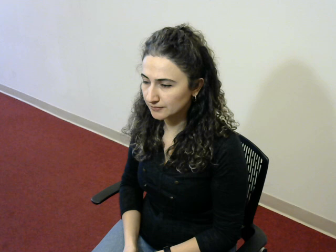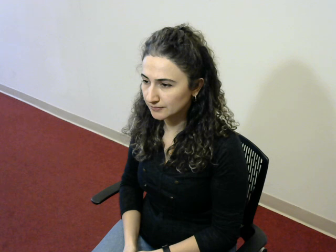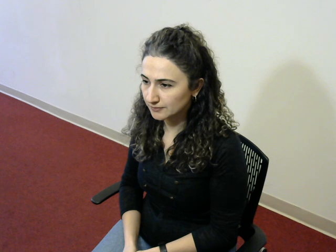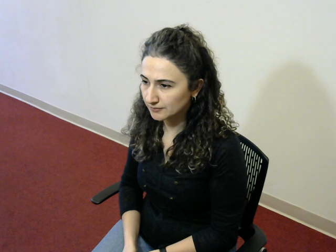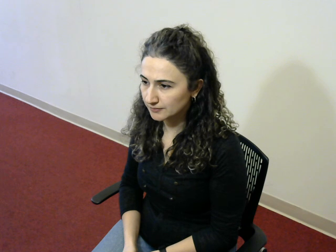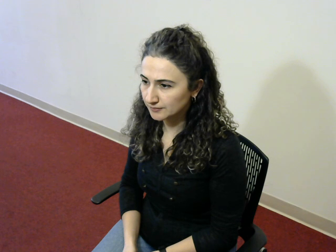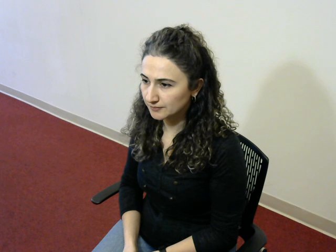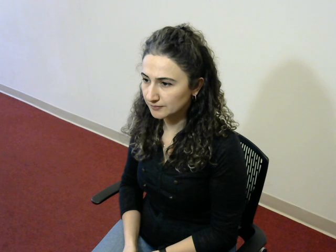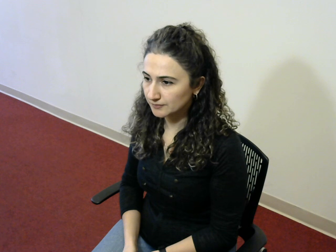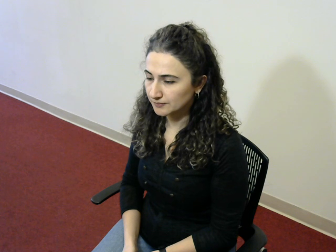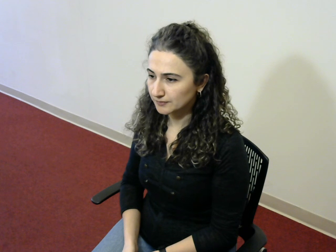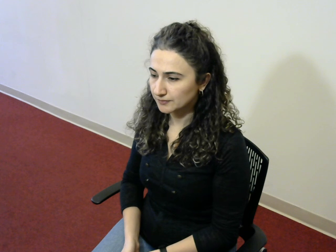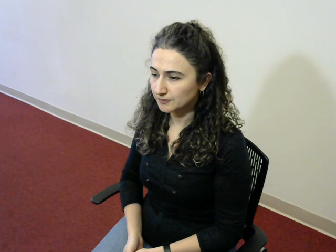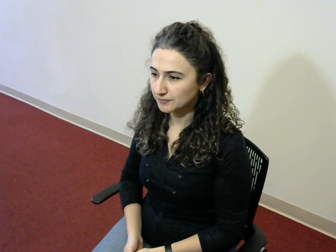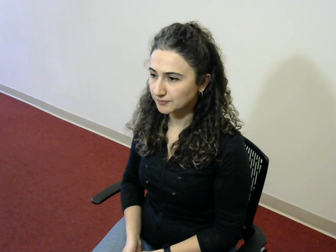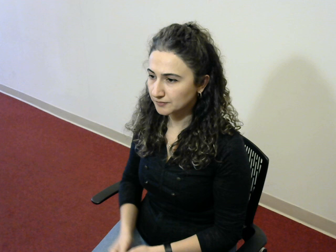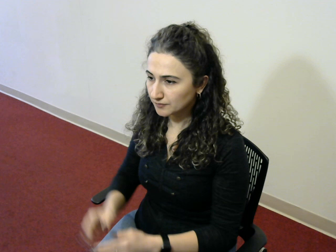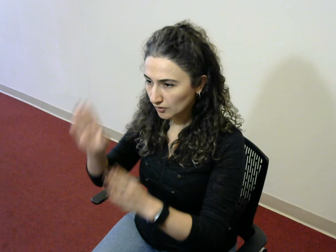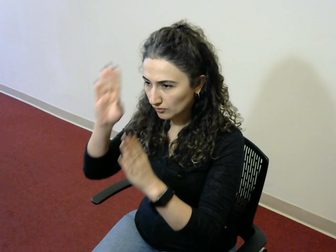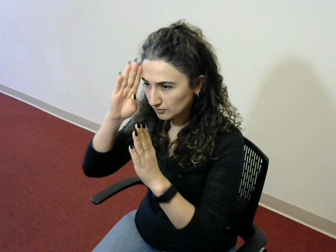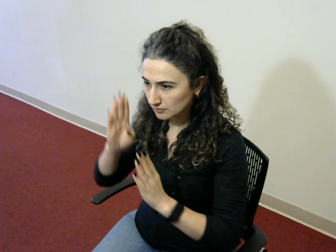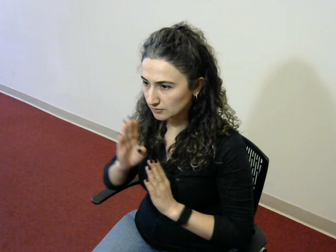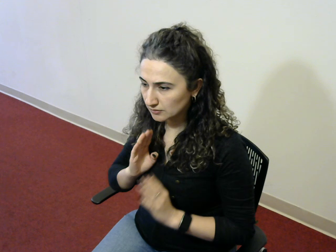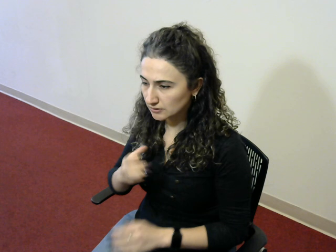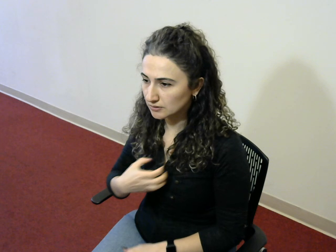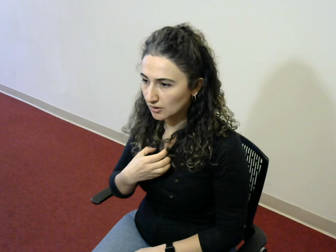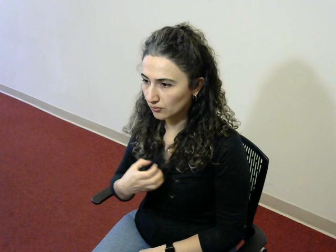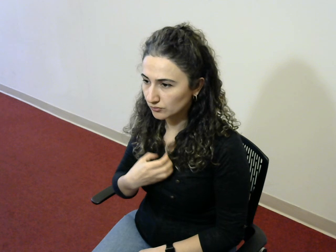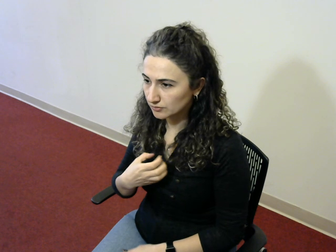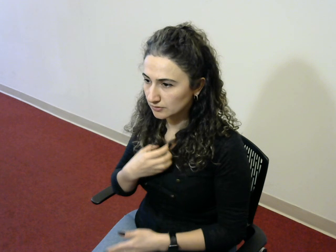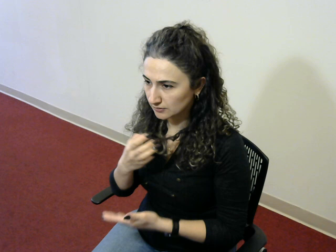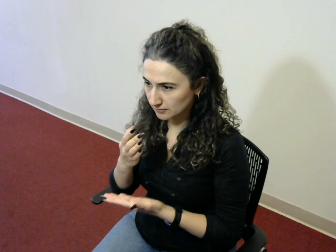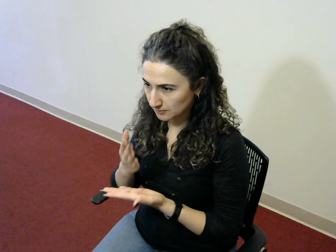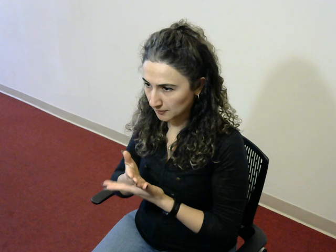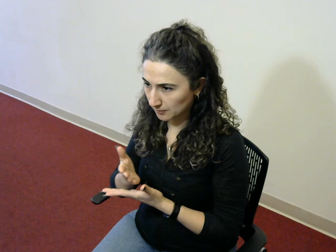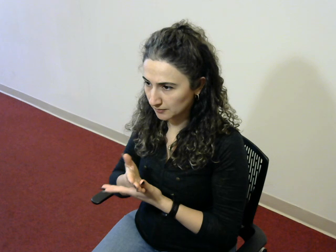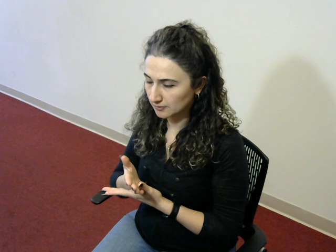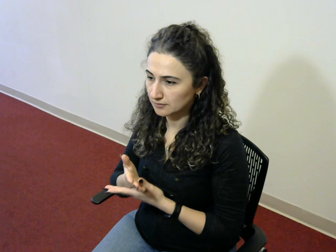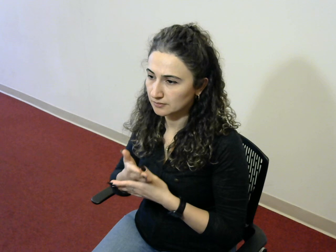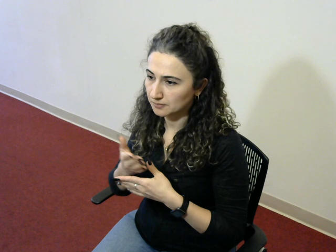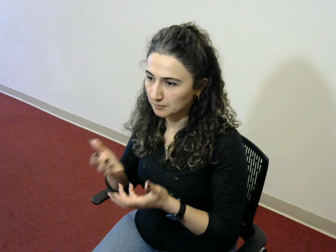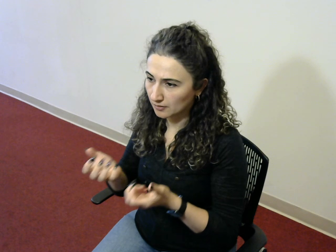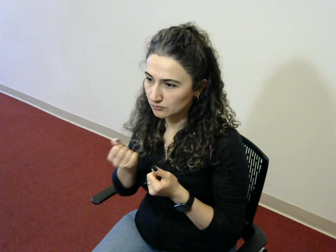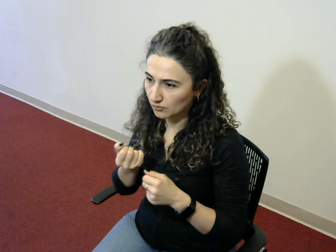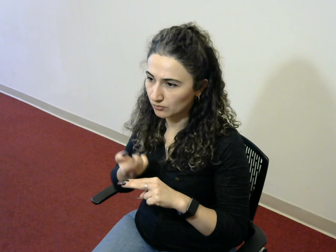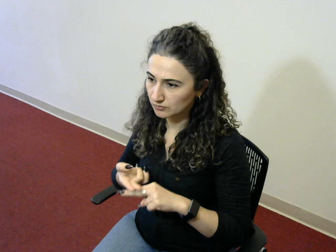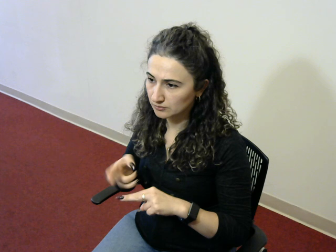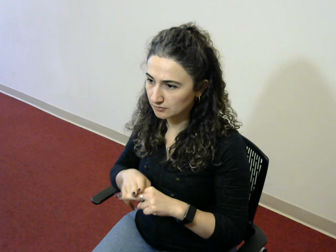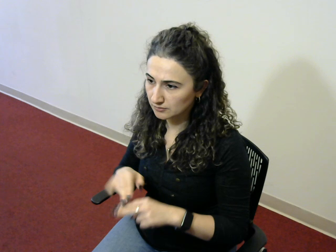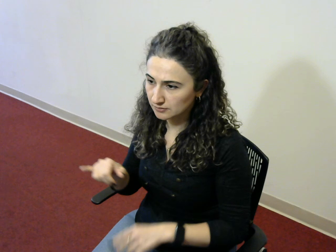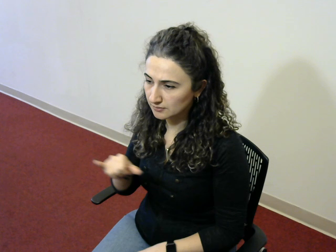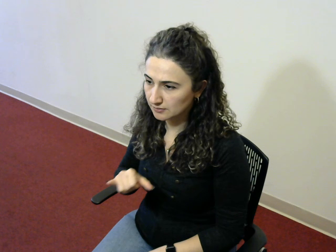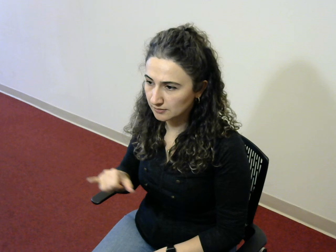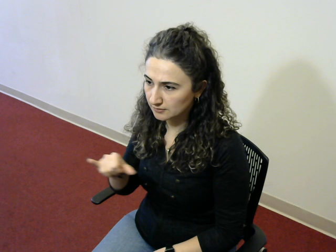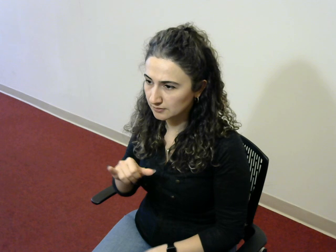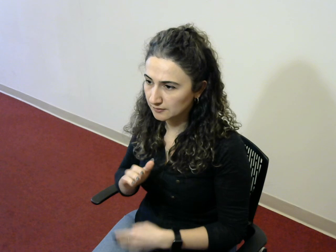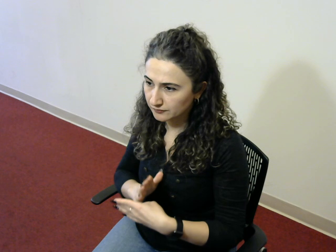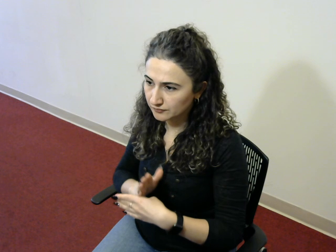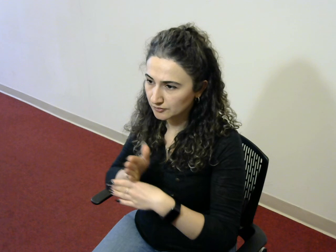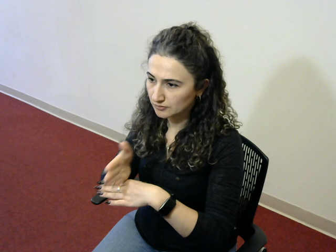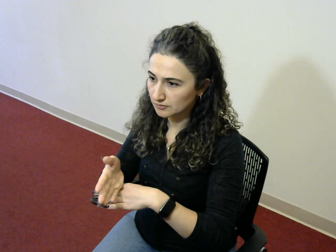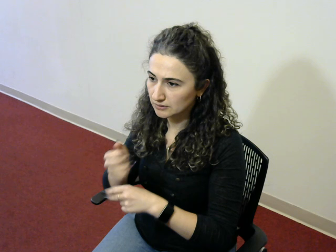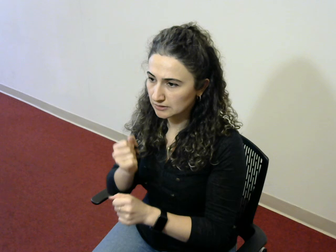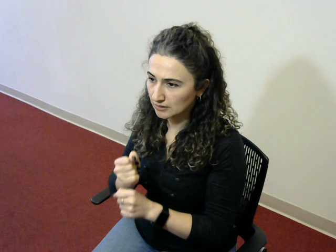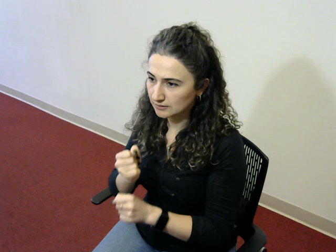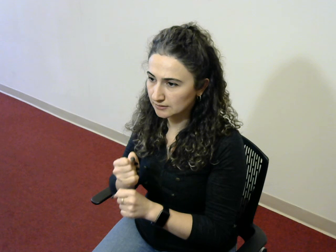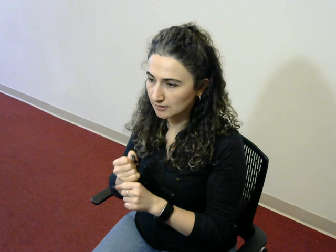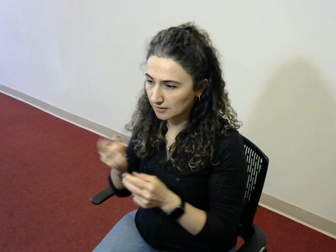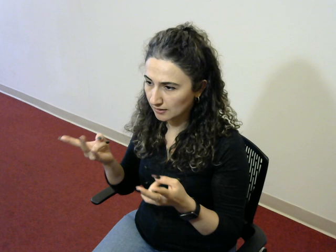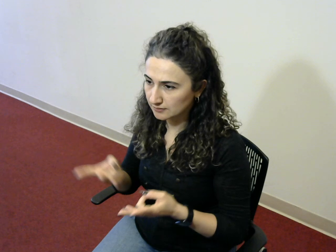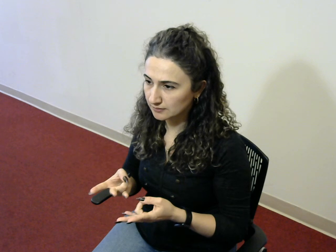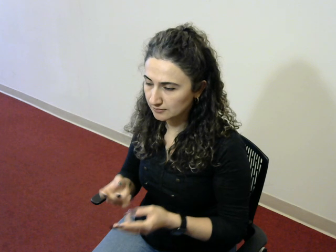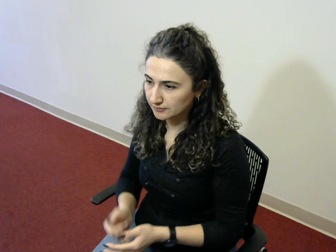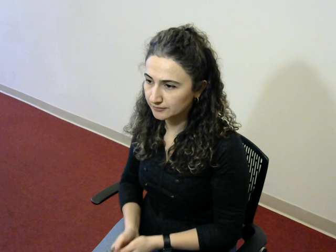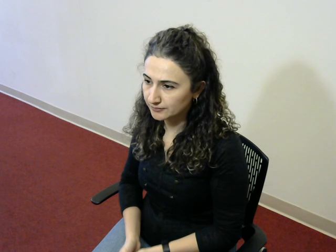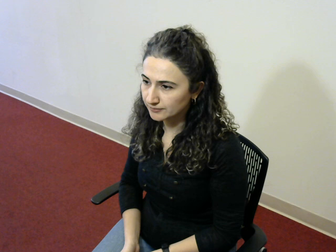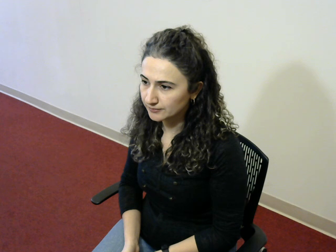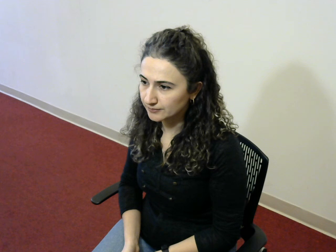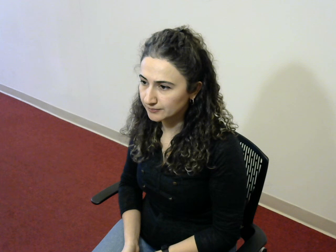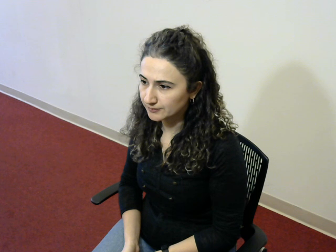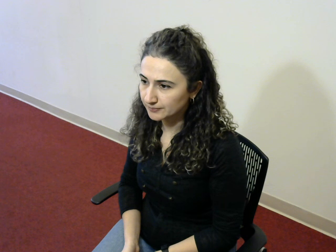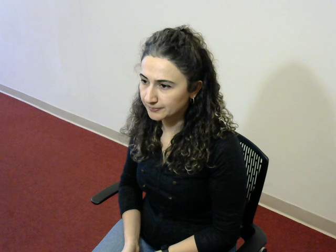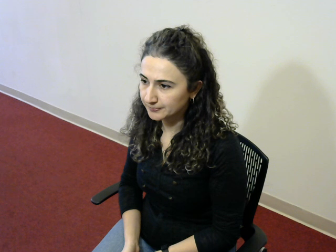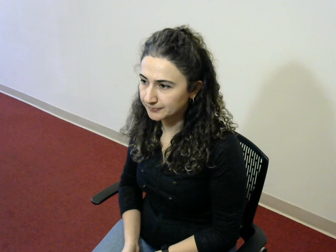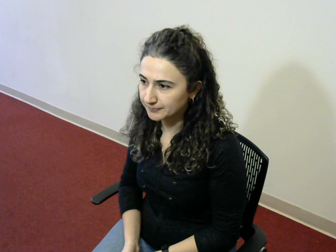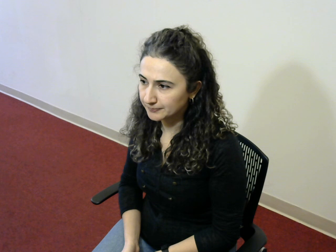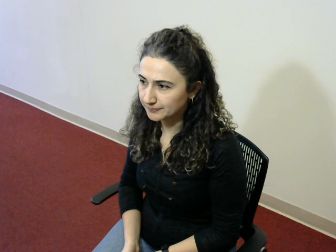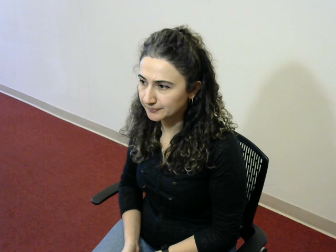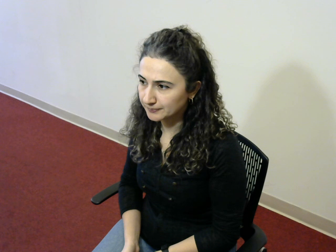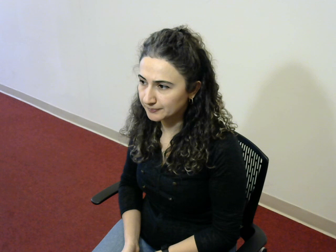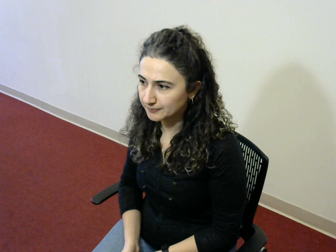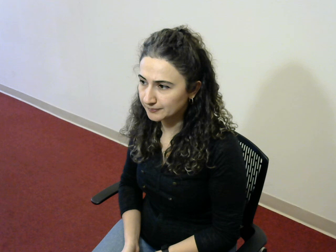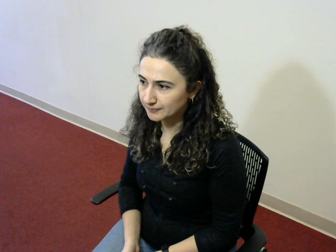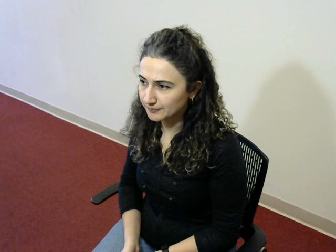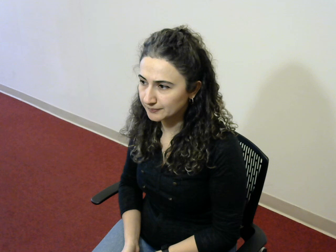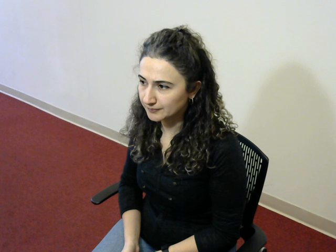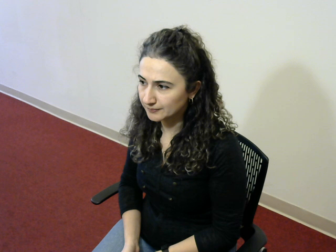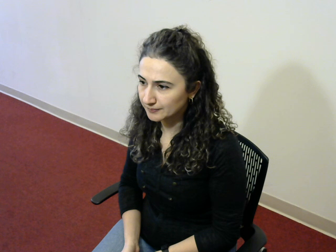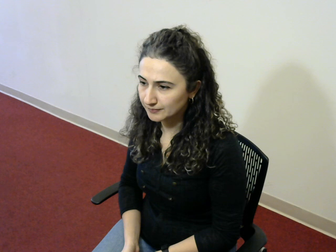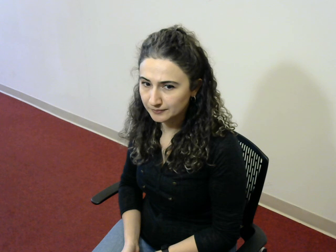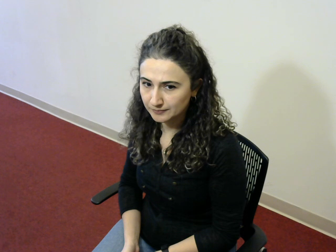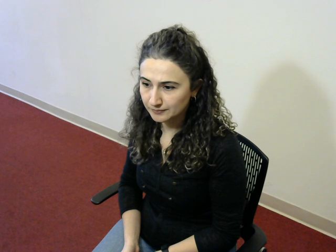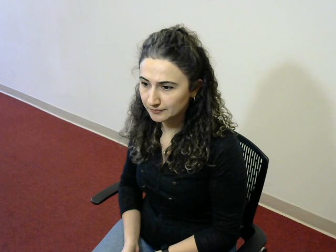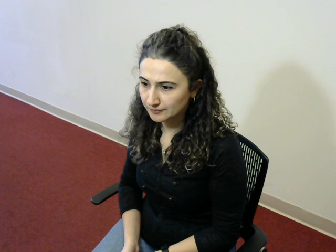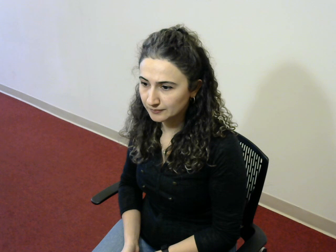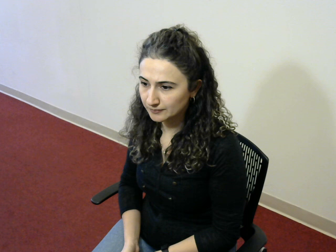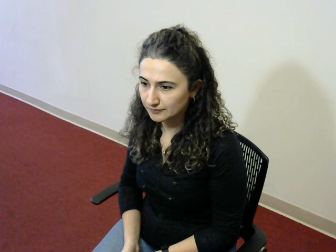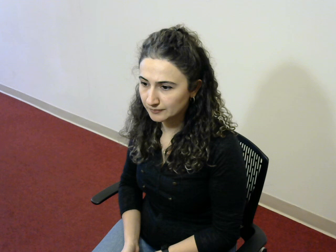Ünvanlı sosial yardım almaq üçün hara müraciət etmək lazımdır